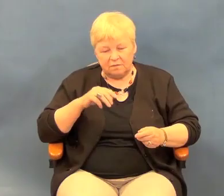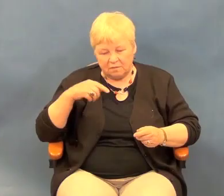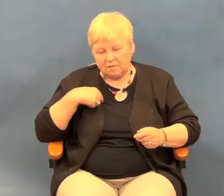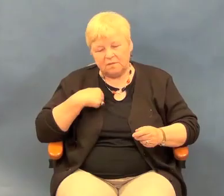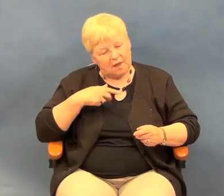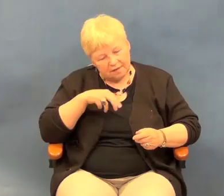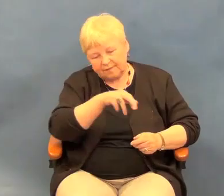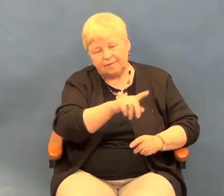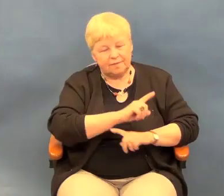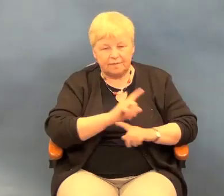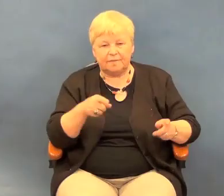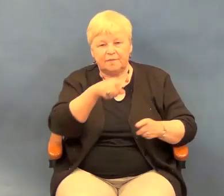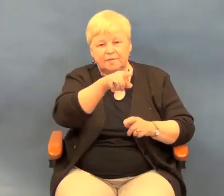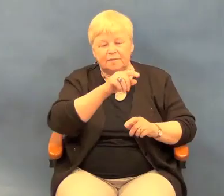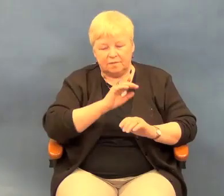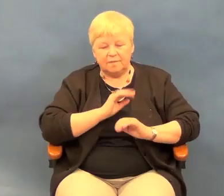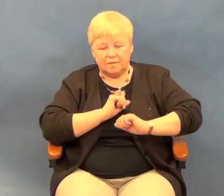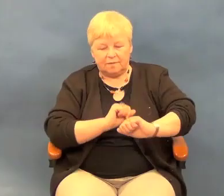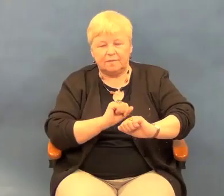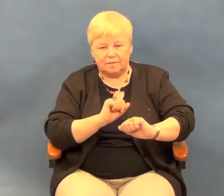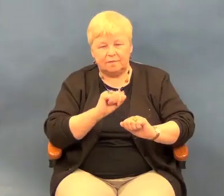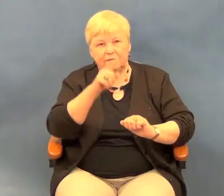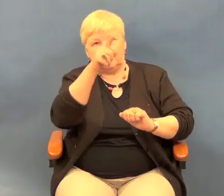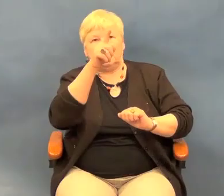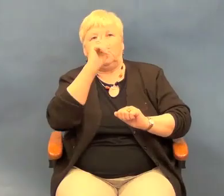Nie wolno tam wchodzić, to zabezpiecza przed wejściem.